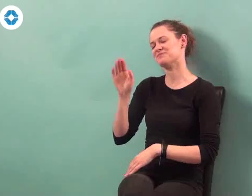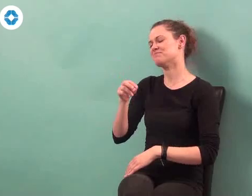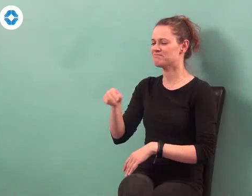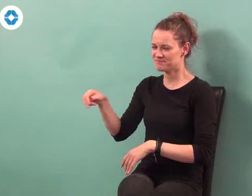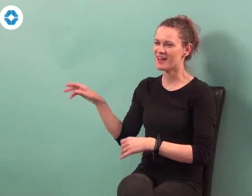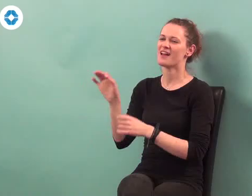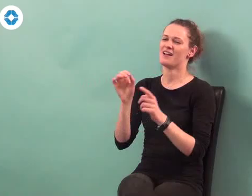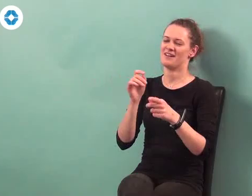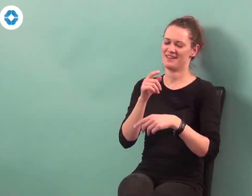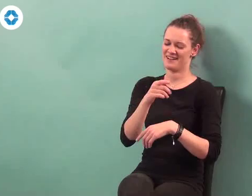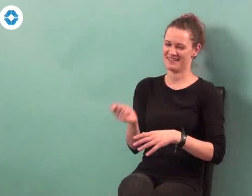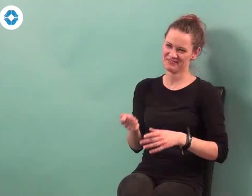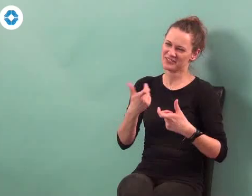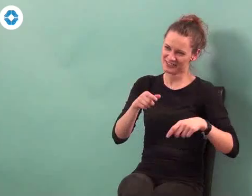A u Charliego nic się dzieje, chodzi w kółko.